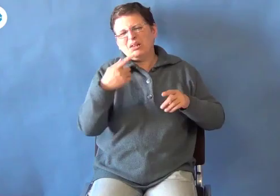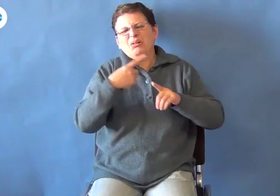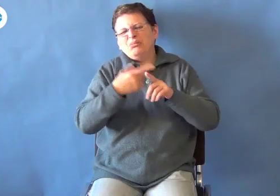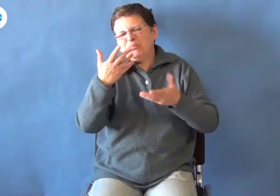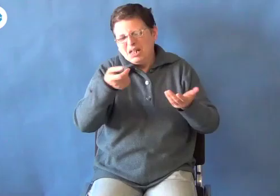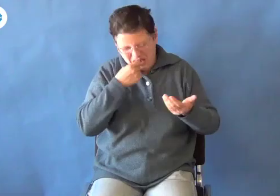Dodatkowo nie chcę.